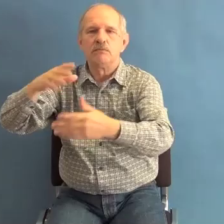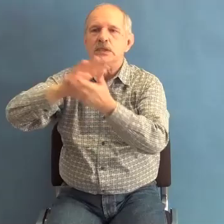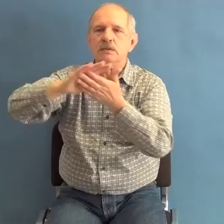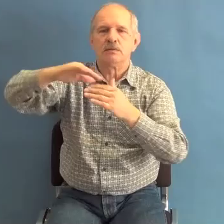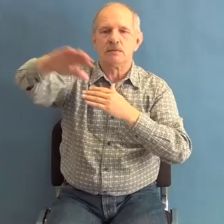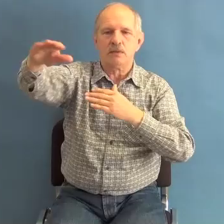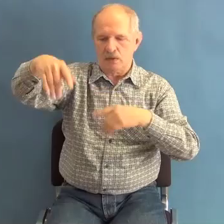Tam powinien być czysty teren.